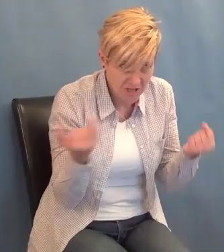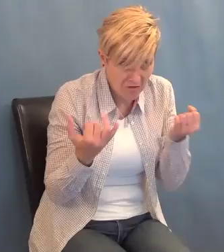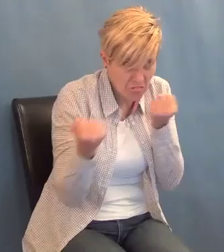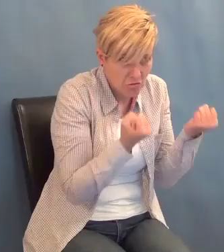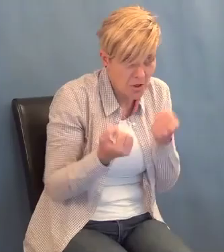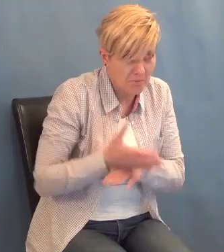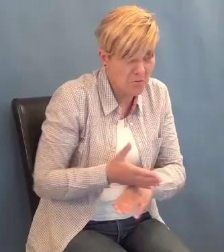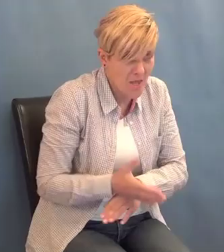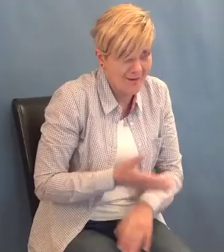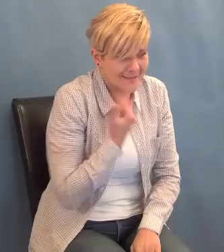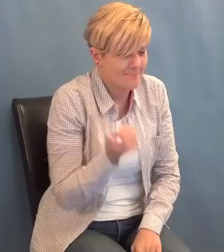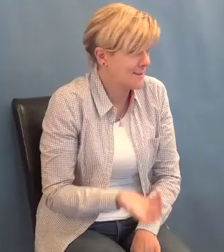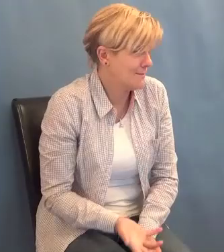Ludzie zawsze noszą ze sobą piłę?